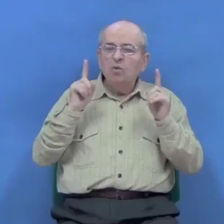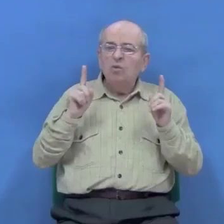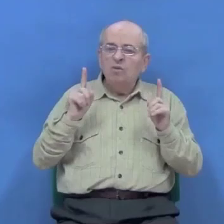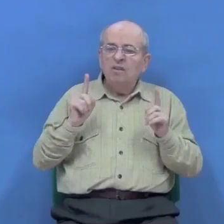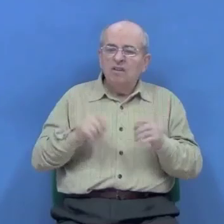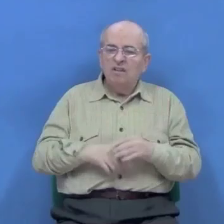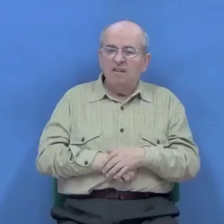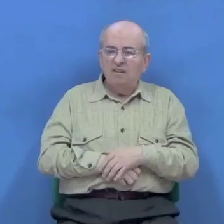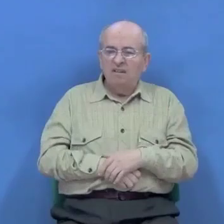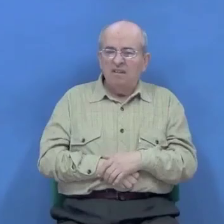Znak uwaga.